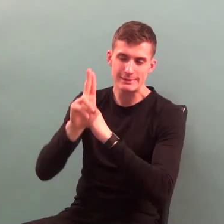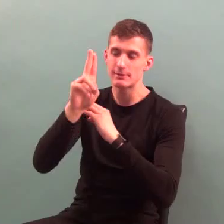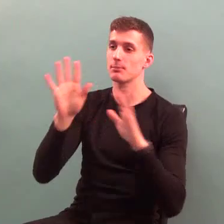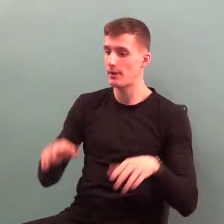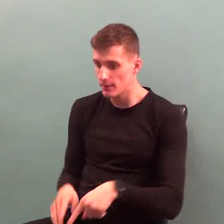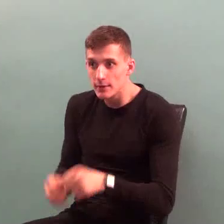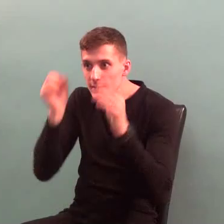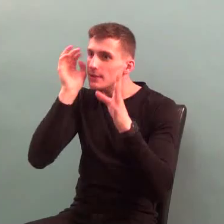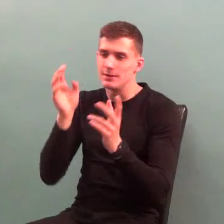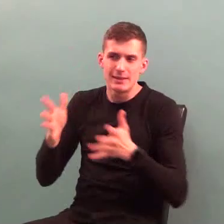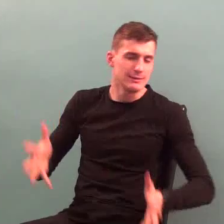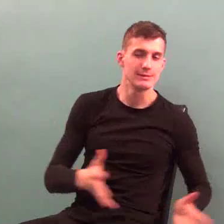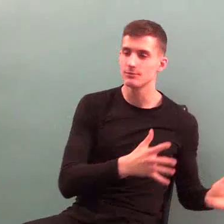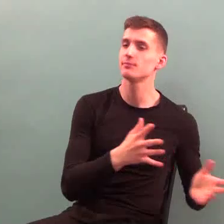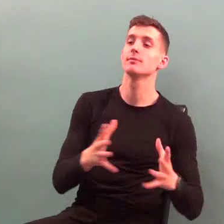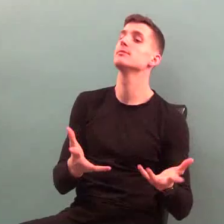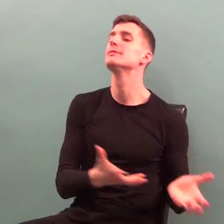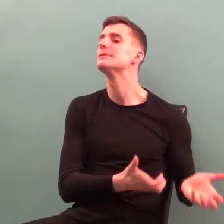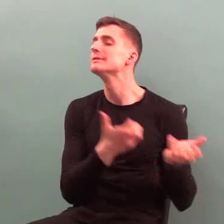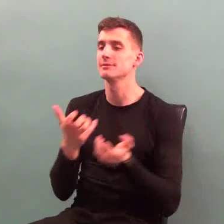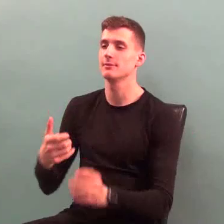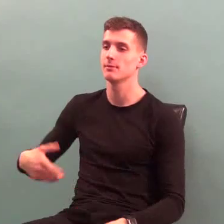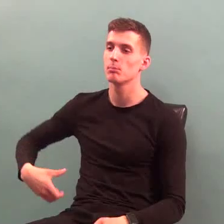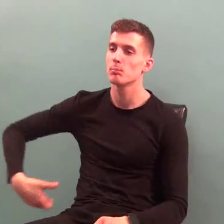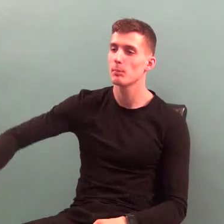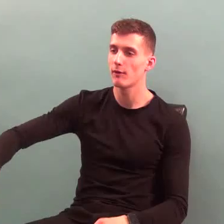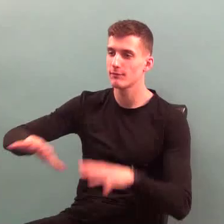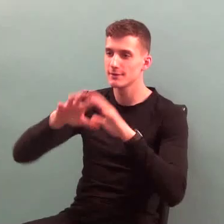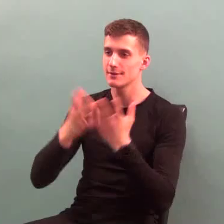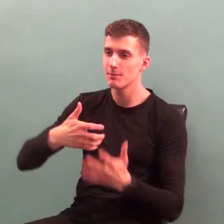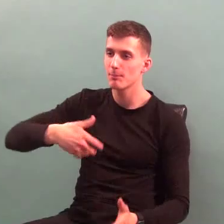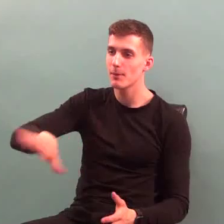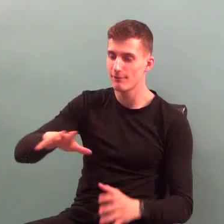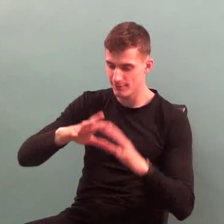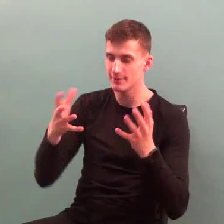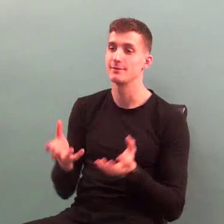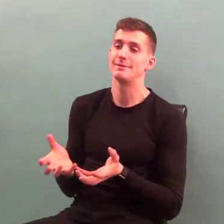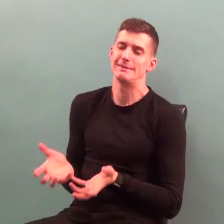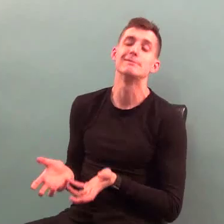Ptak szybko ucieka i wraca z dużą i ciężką kulą bowlingową.